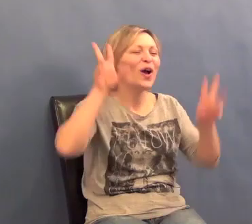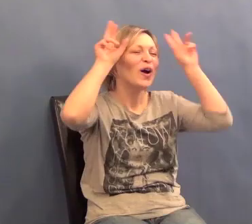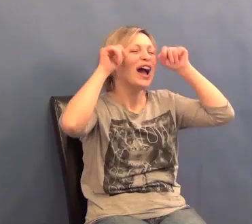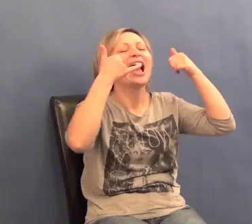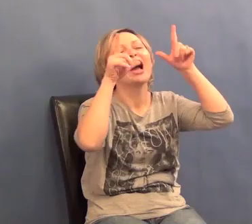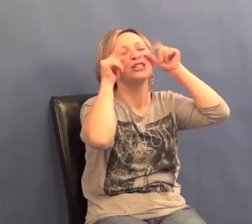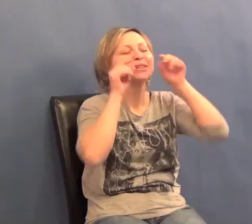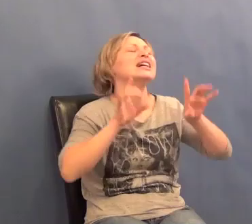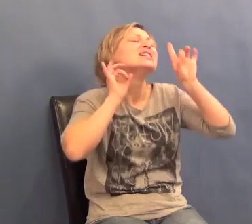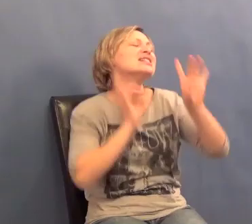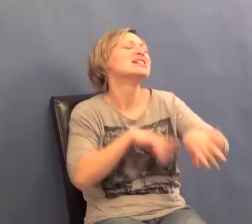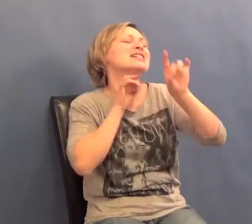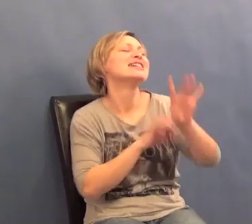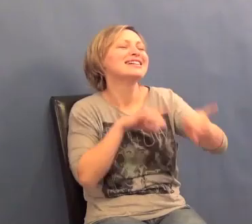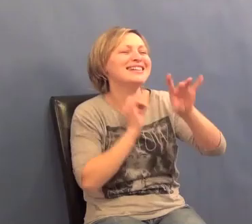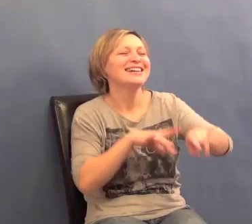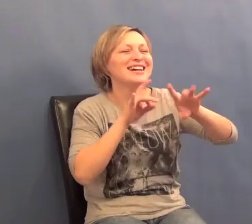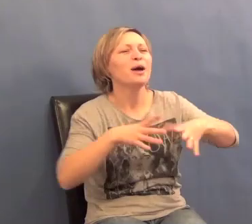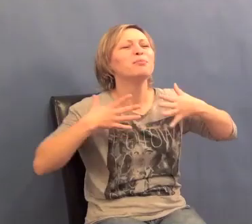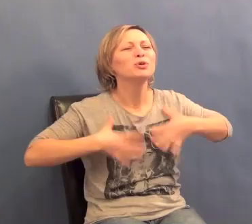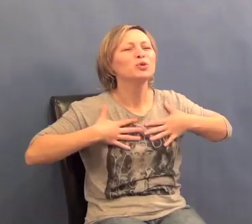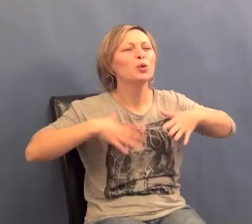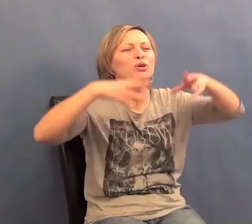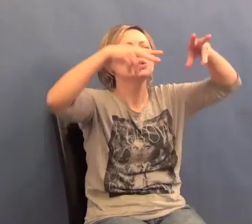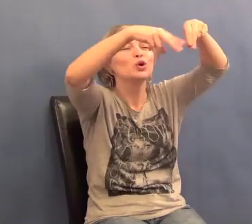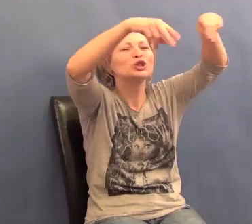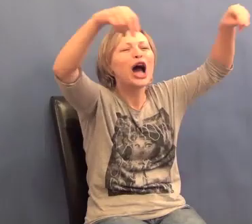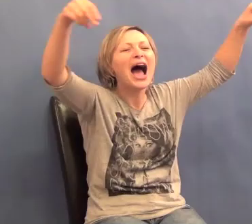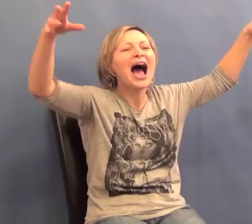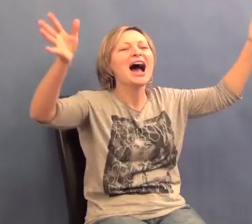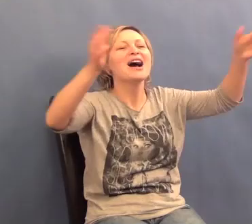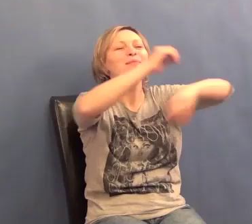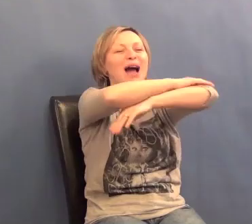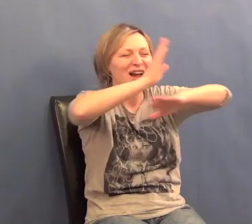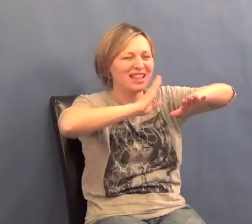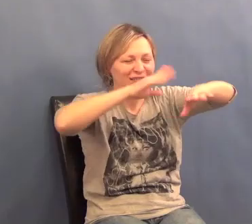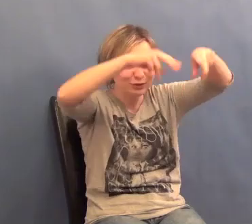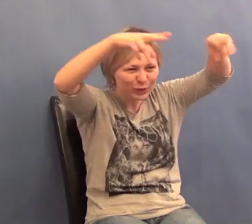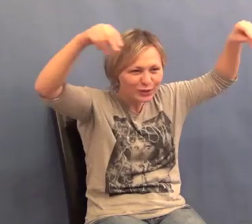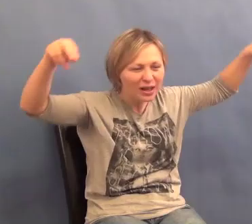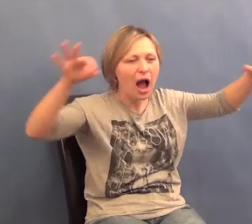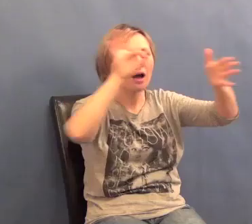Królik z zamkniętymi oczami biega, biega, a obok wiszą ubrania.